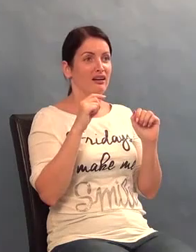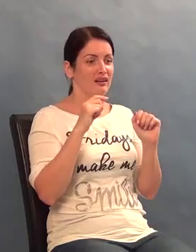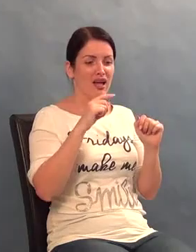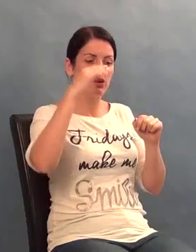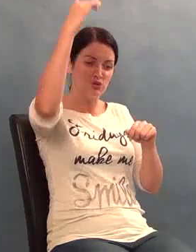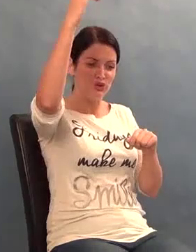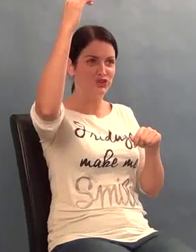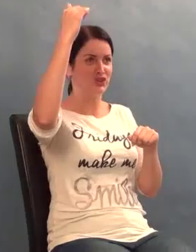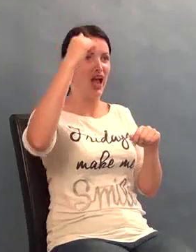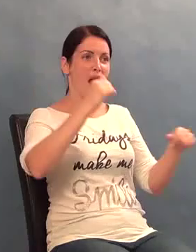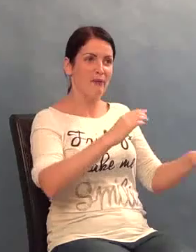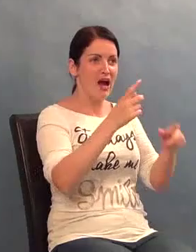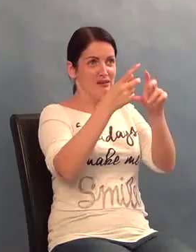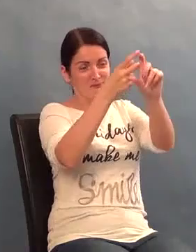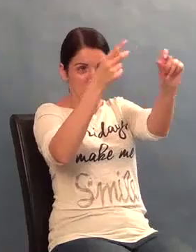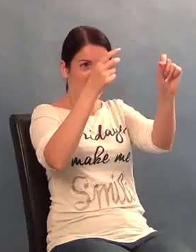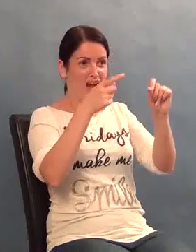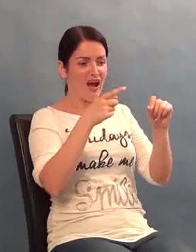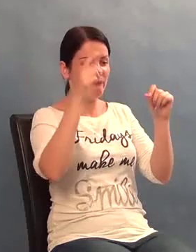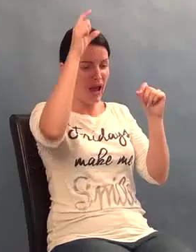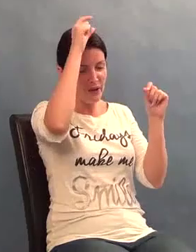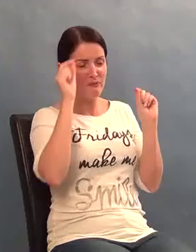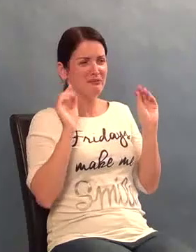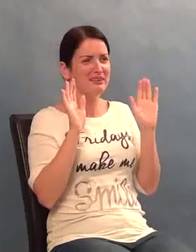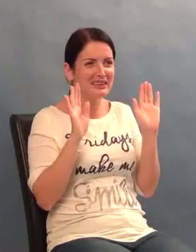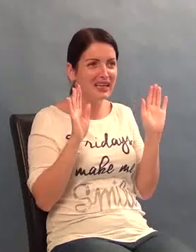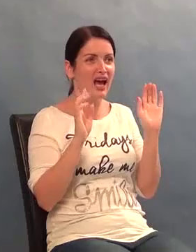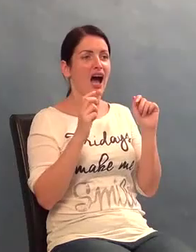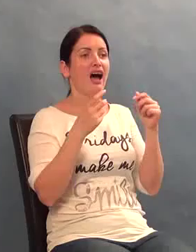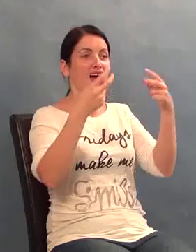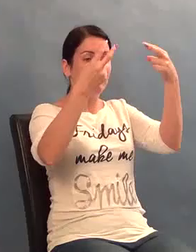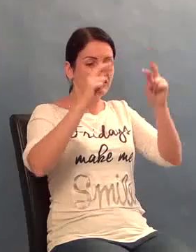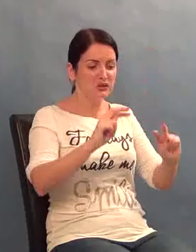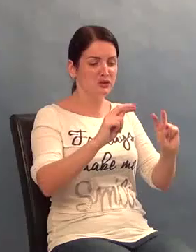Grot strzały był z przyssawki, która przyssała się po trafieniu w cel.